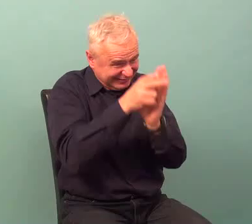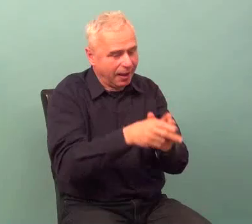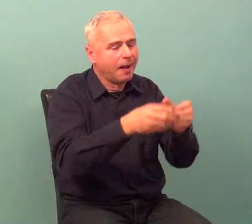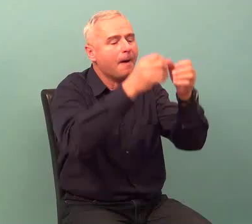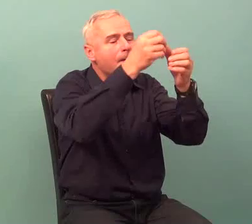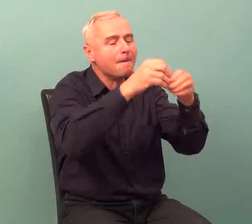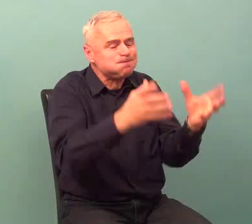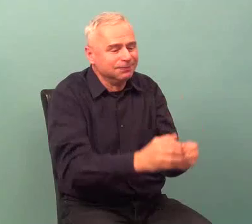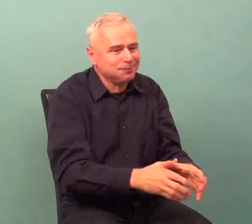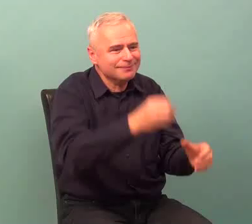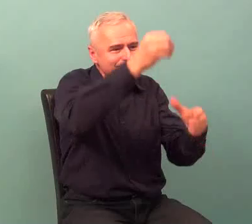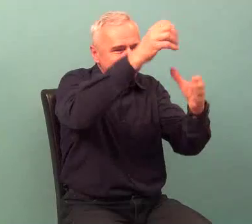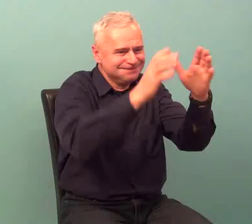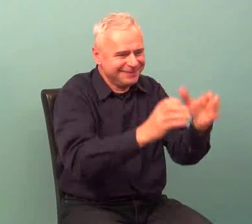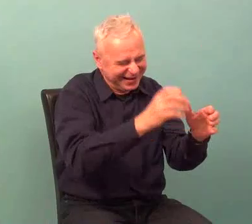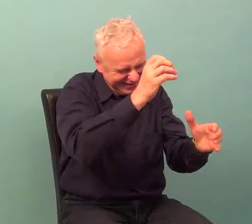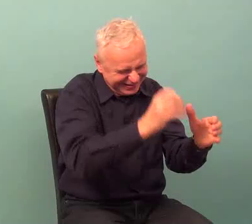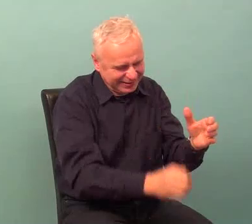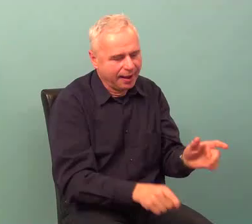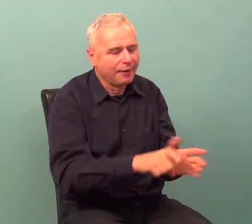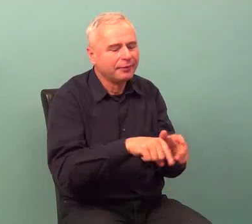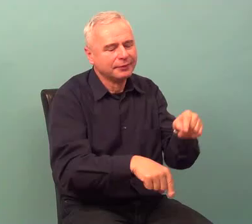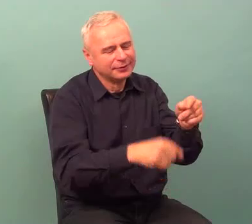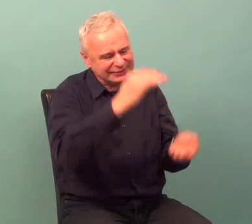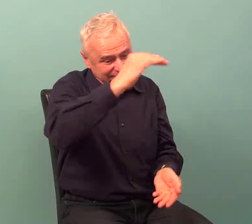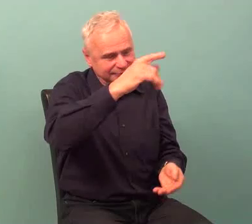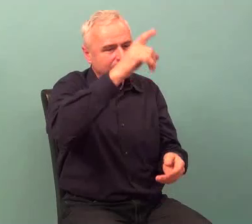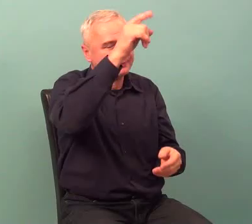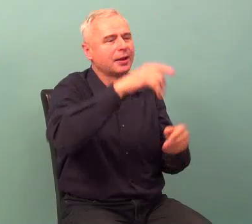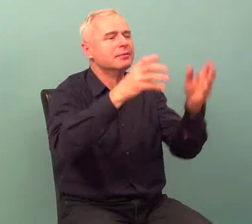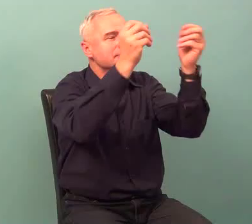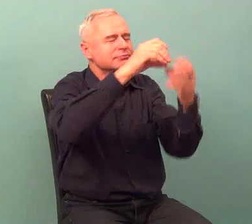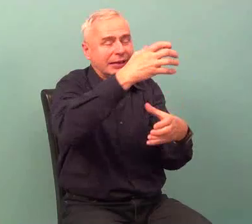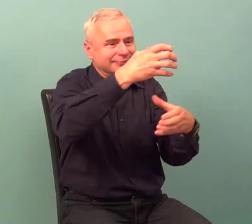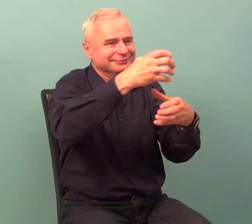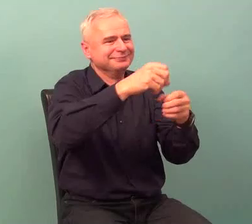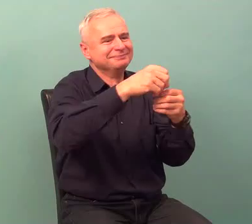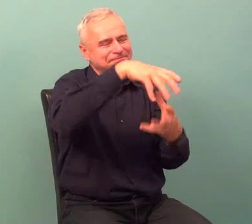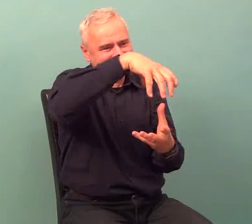Kula przeciska się przez rynnę, powodując wybrzuszenia.